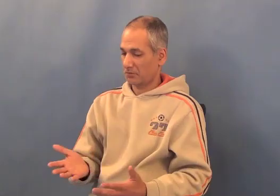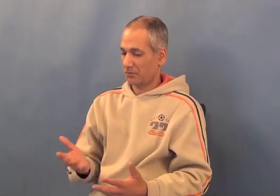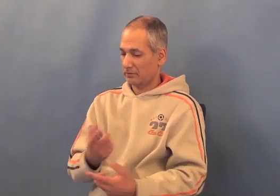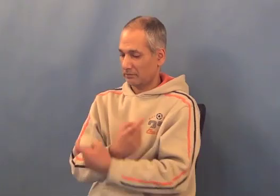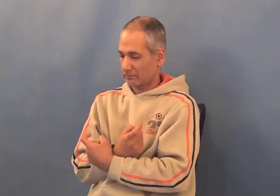Szkielet.